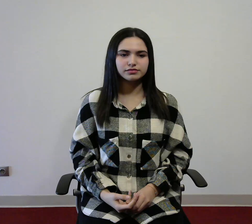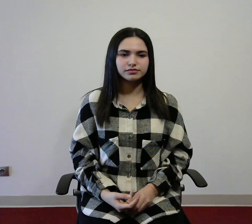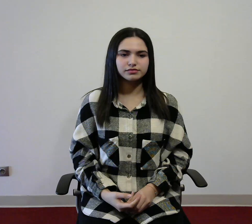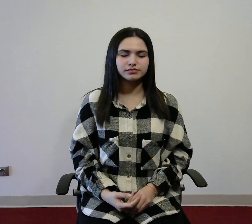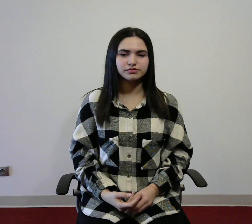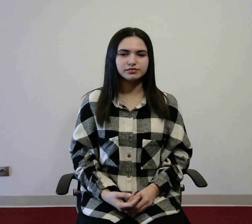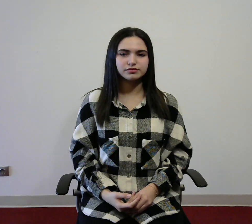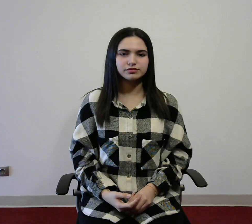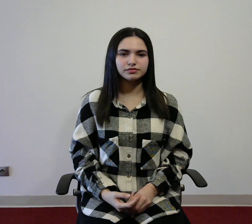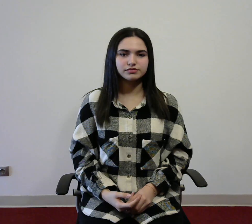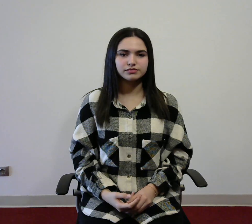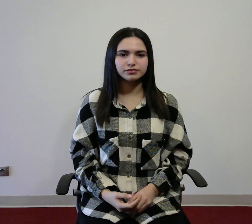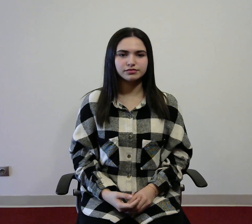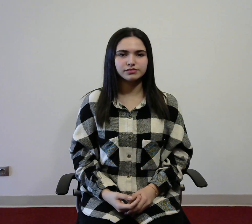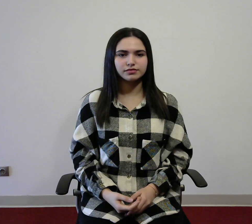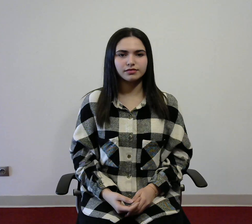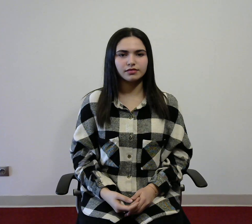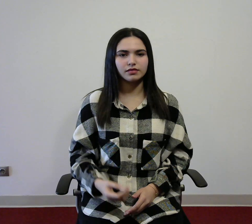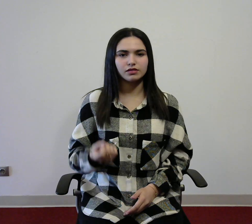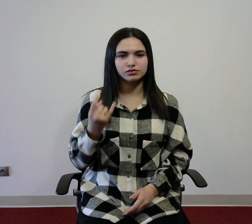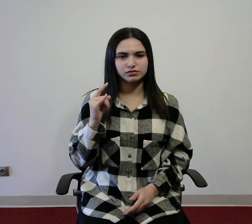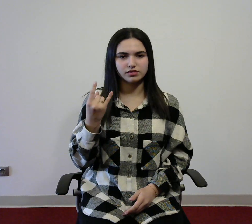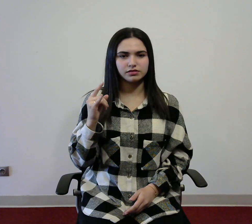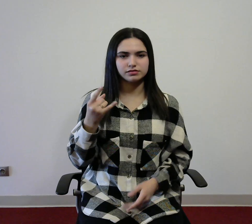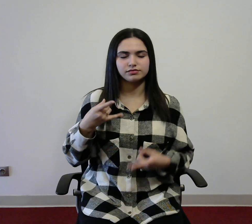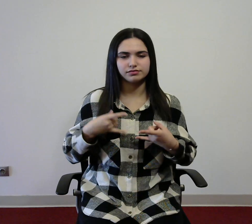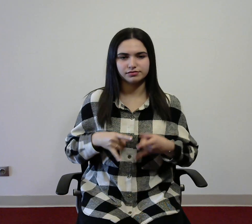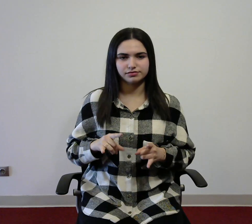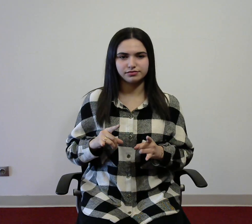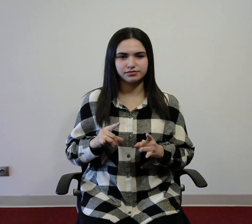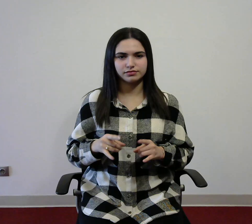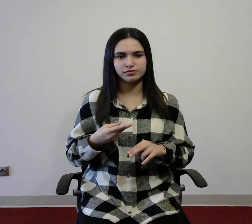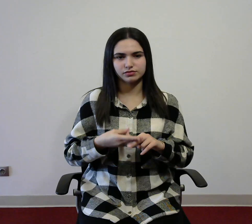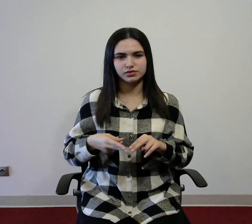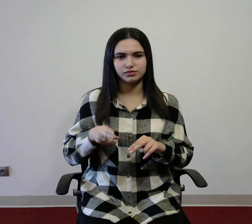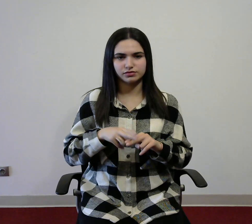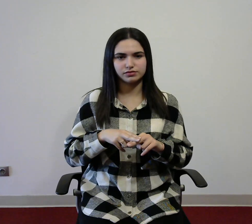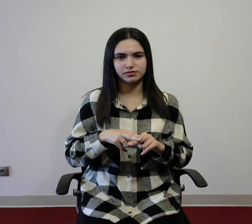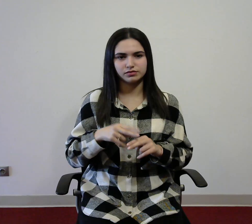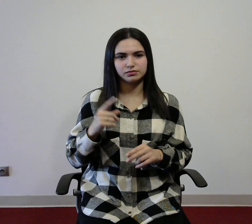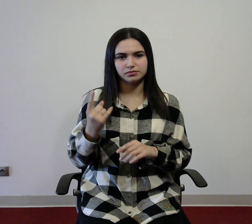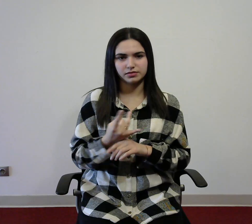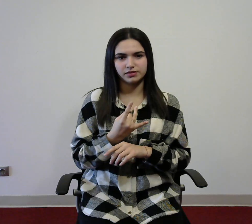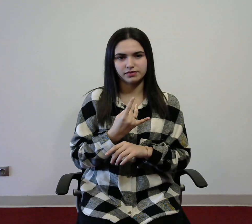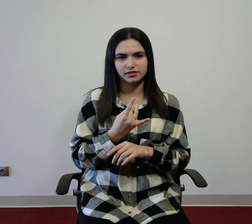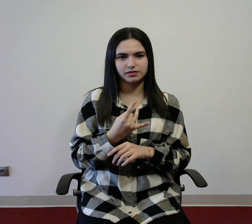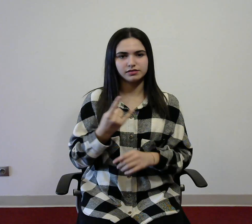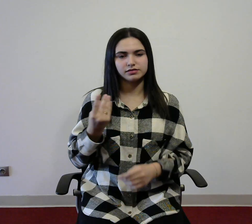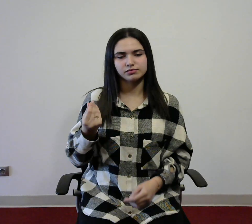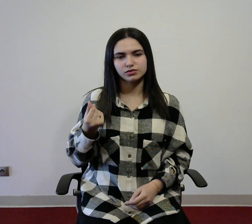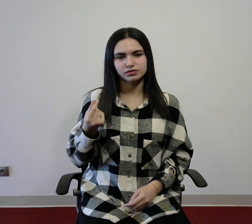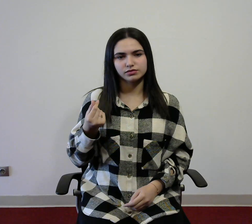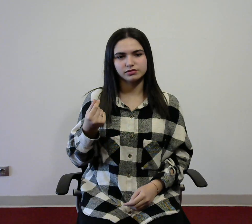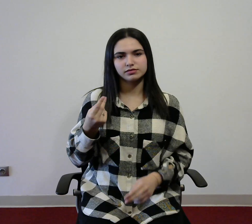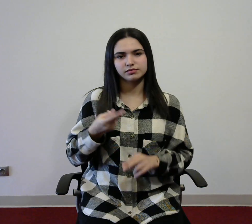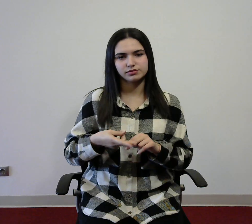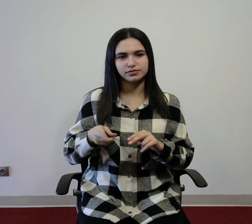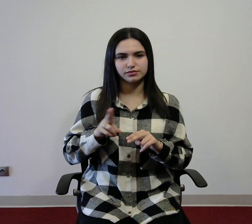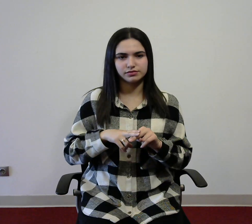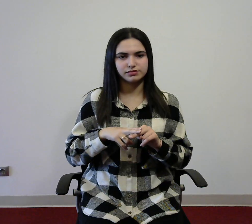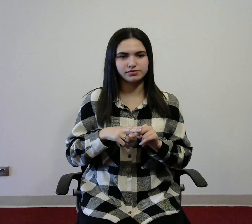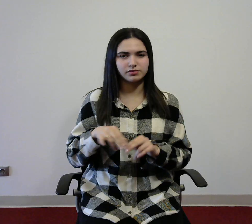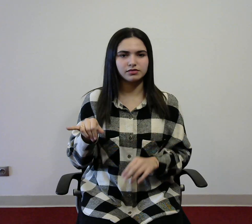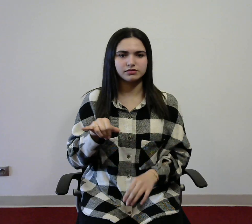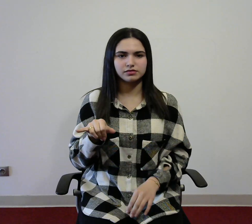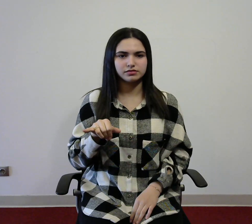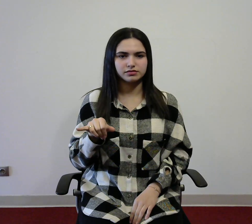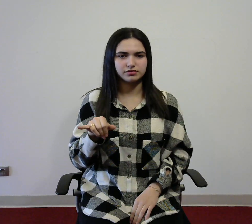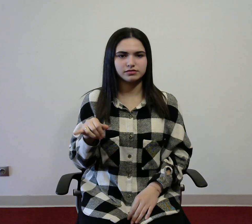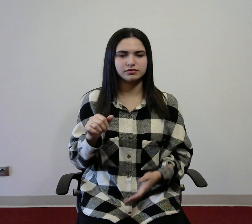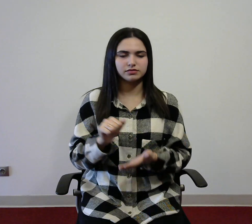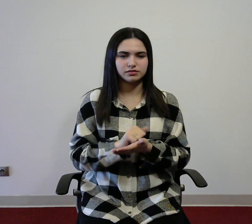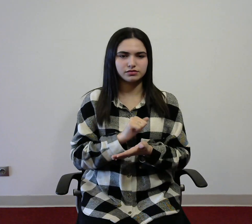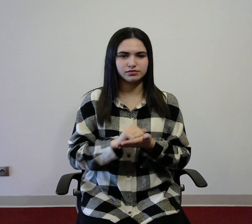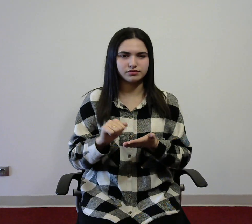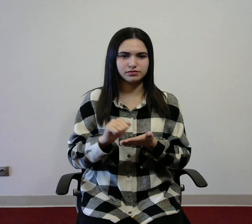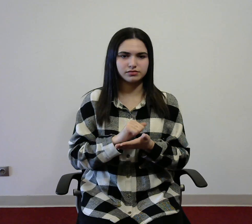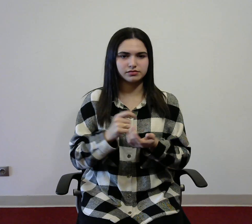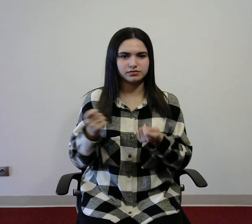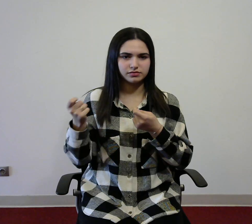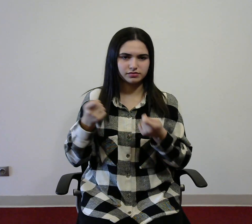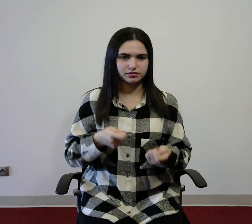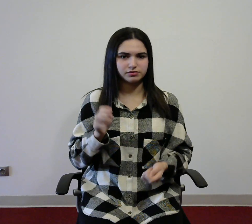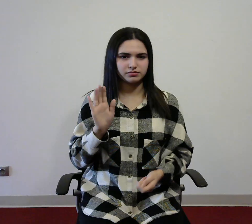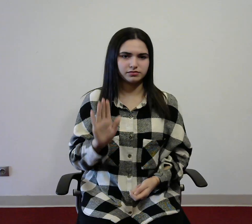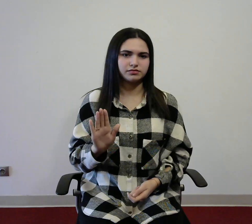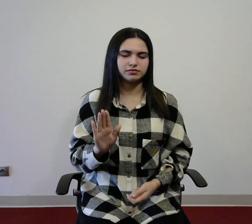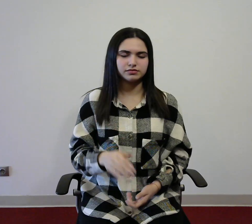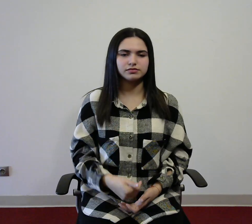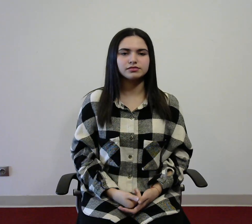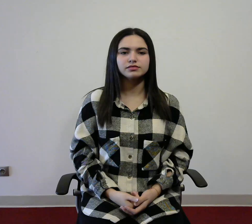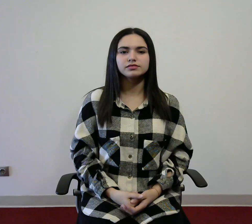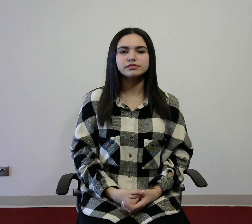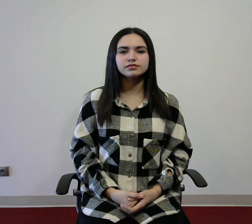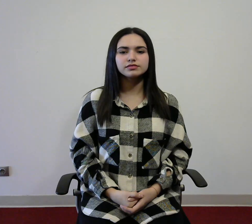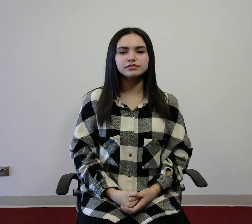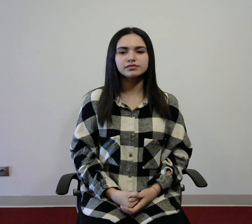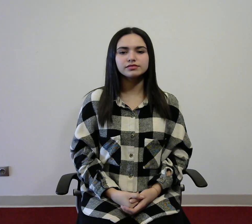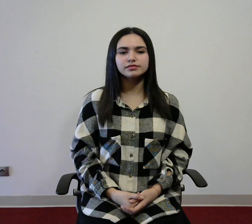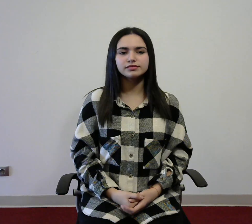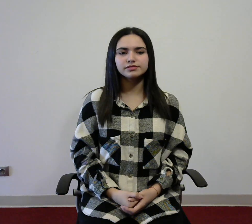Uşağın doğulmasına görə birdəfəlik müavinət üçün hansı sənədləri gətirməliyəm?